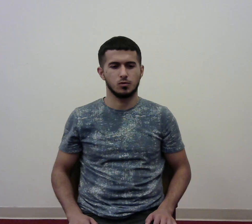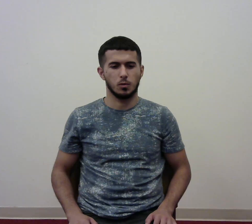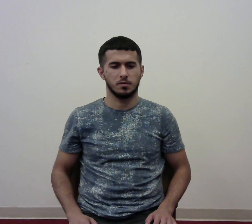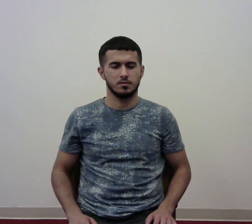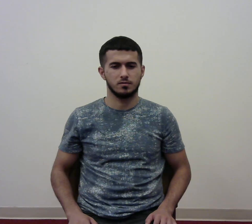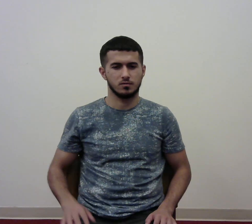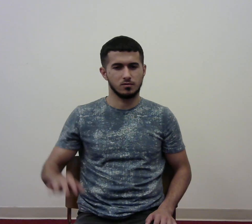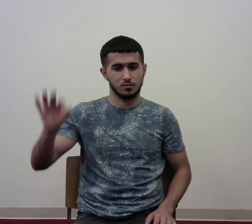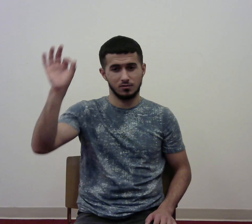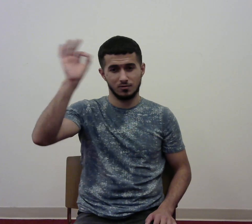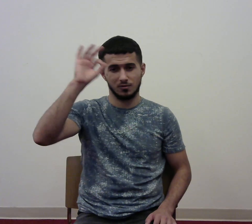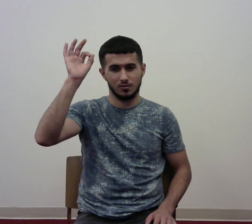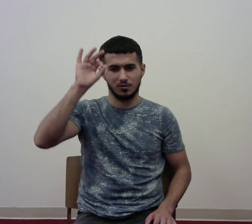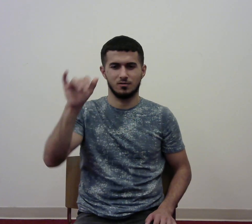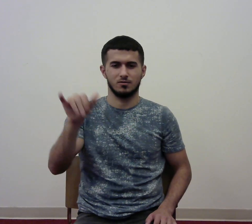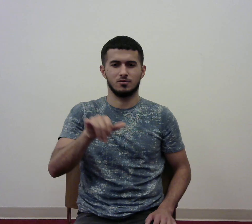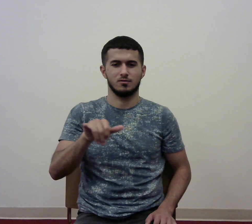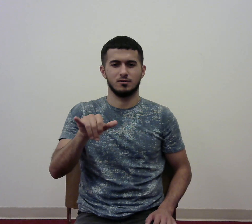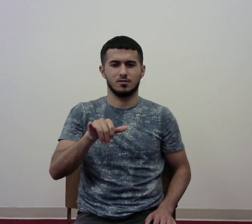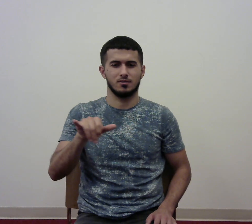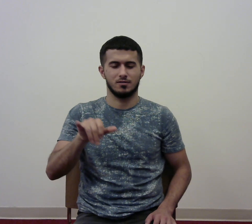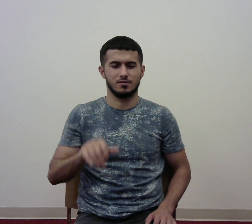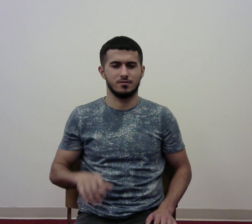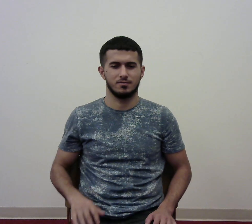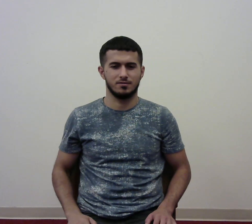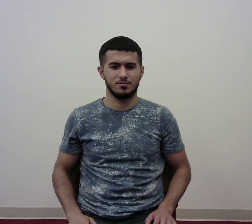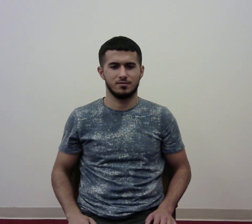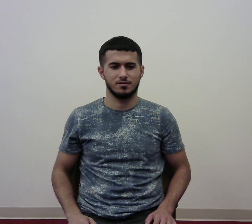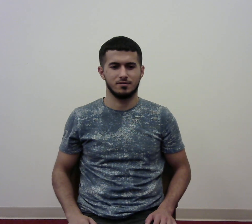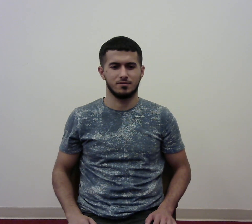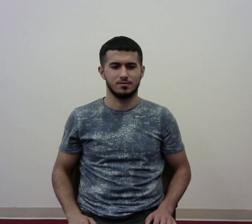Ayaqyolu hardadır?